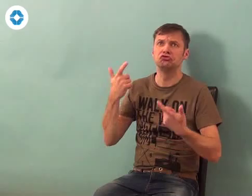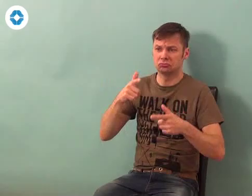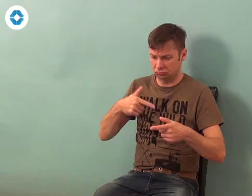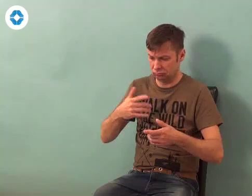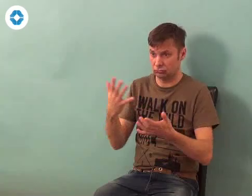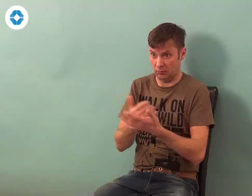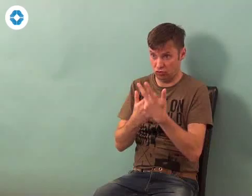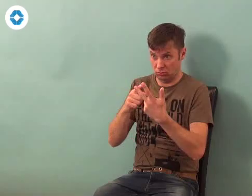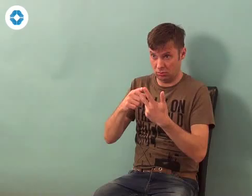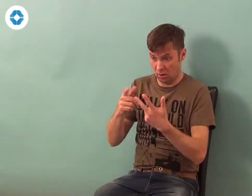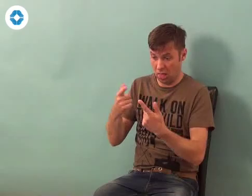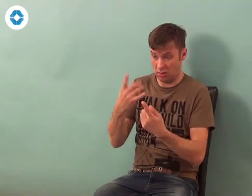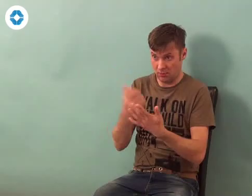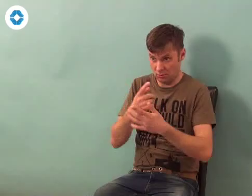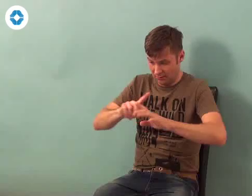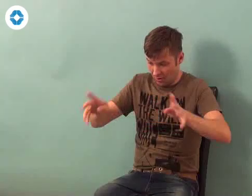Miał trzy kosze, więc zdecydował zabrać mu jeden.